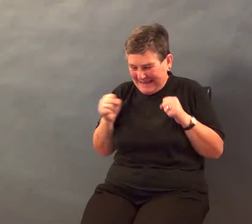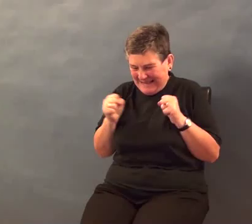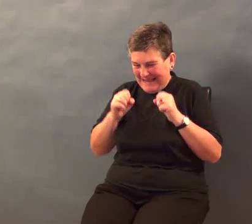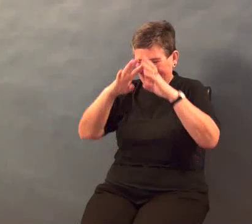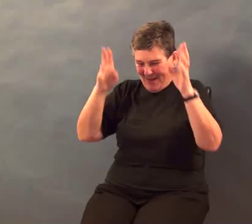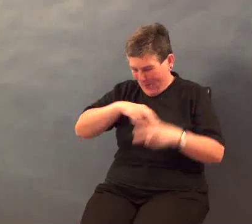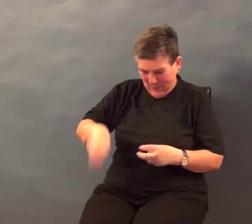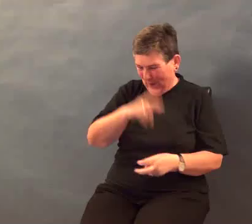Ptaszek fruwał po klatce.